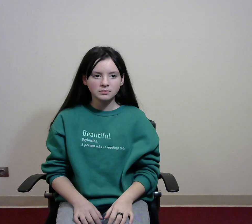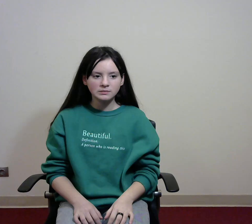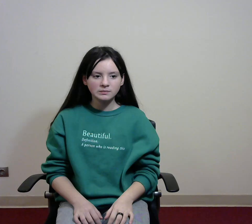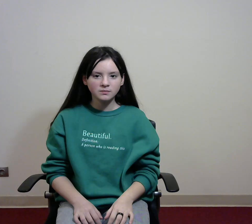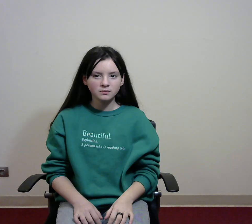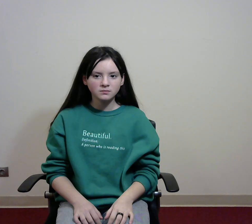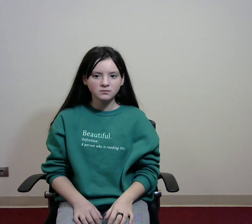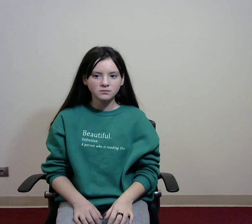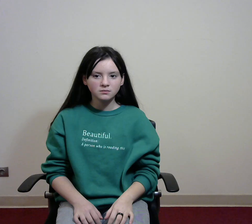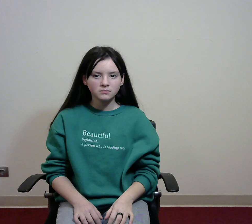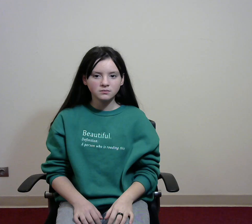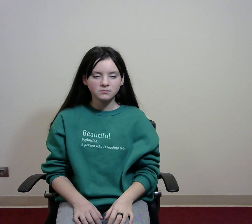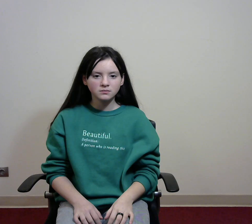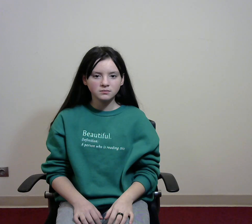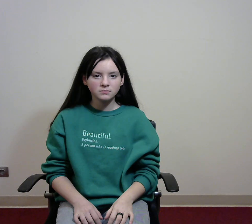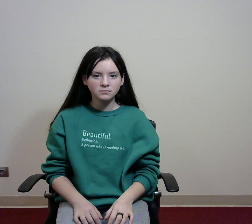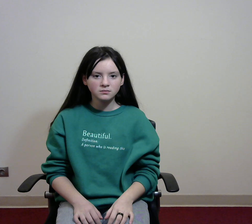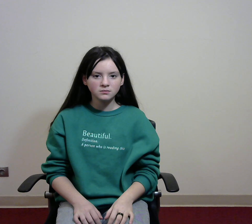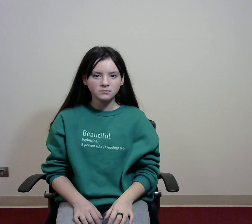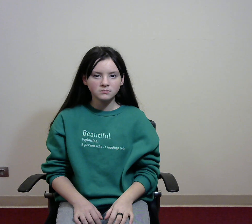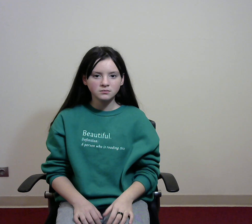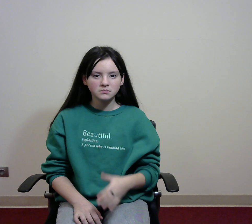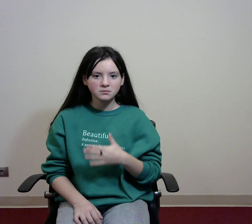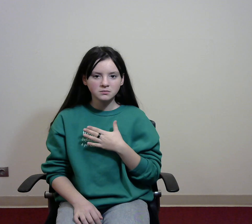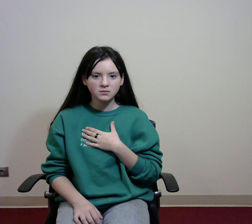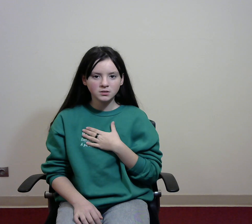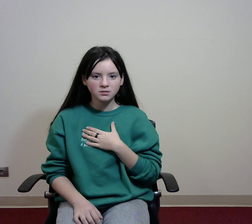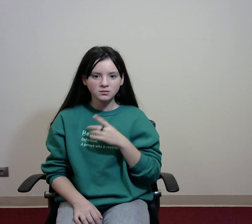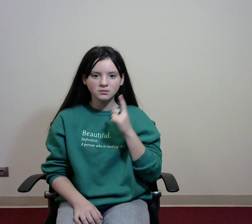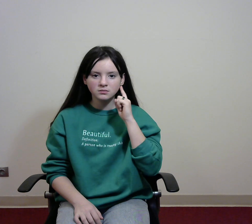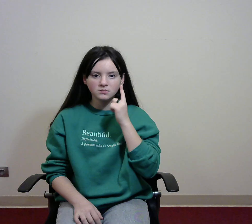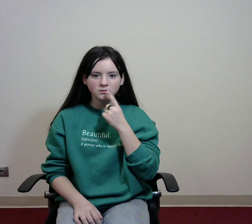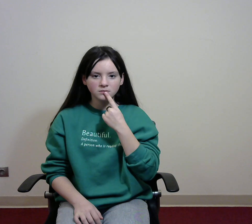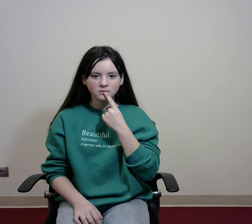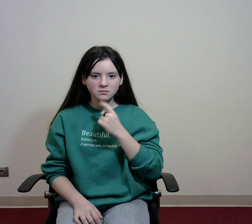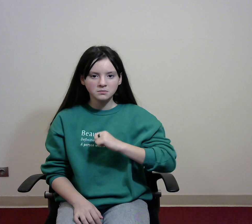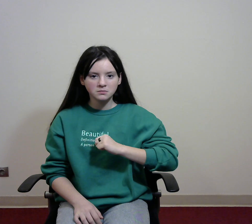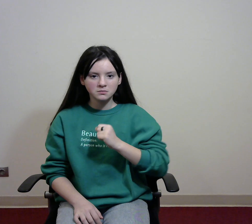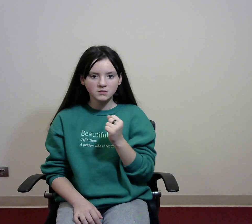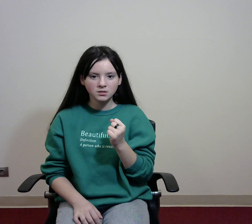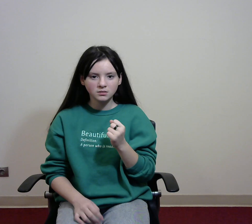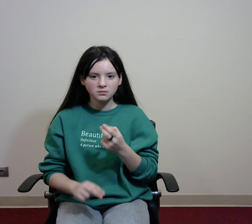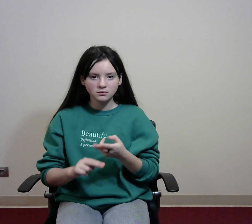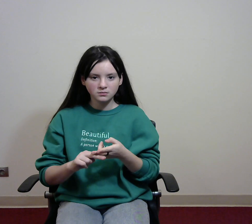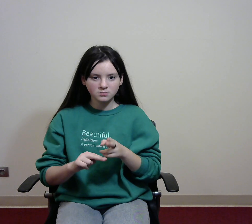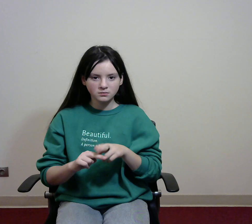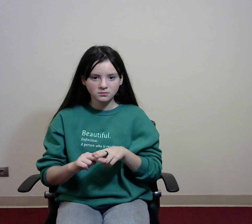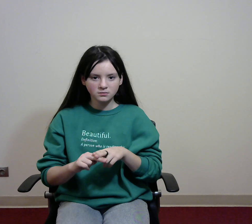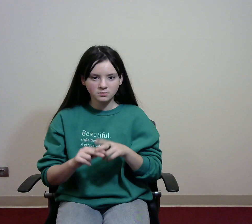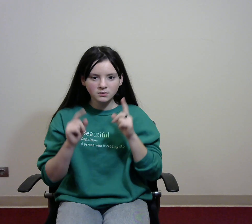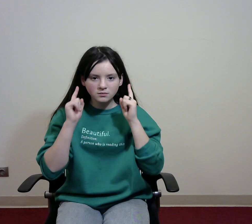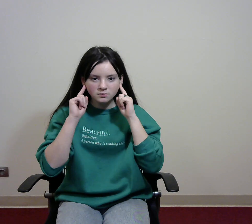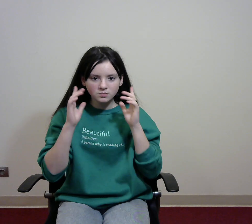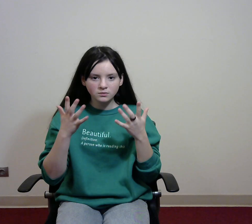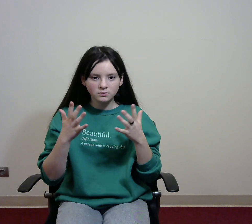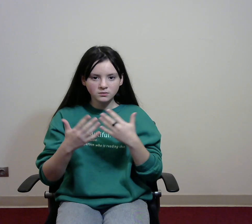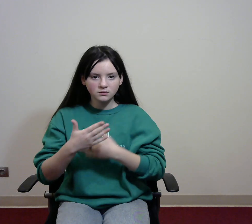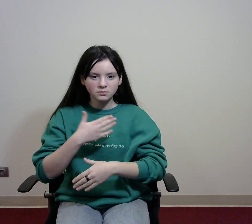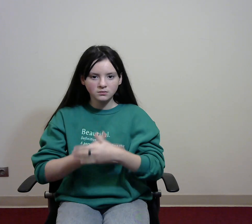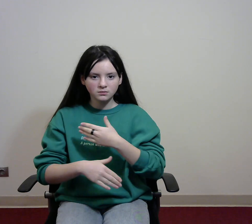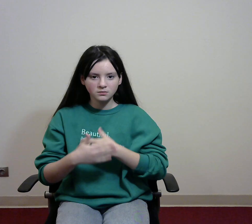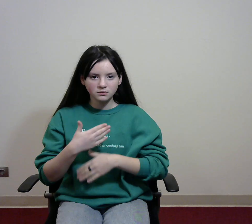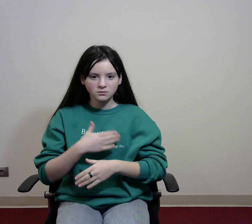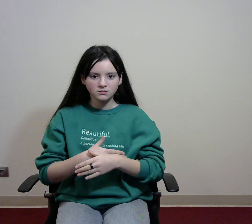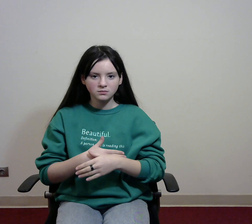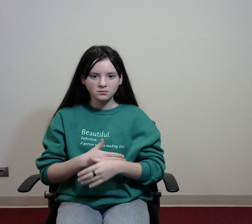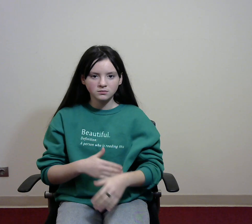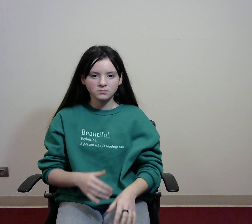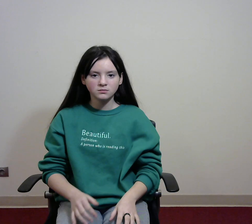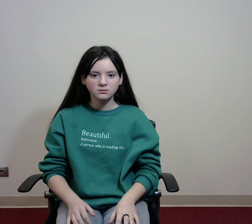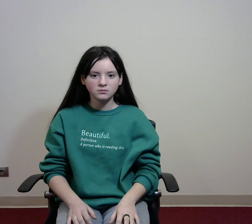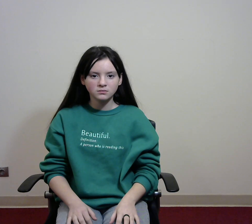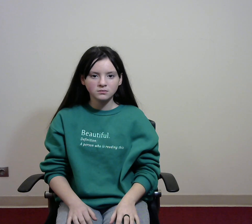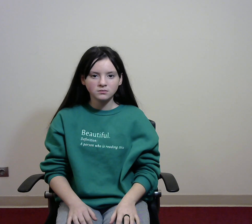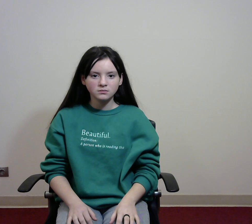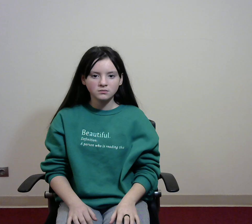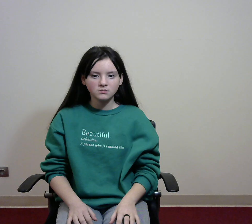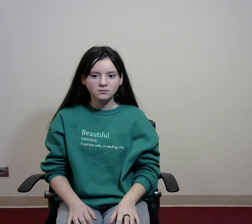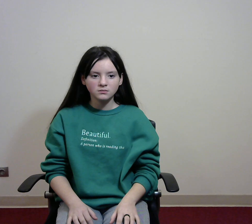Mənim eşitmə məhdudiyyətli dostlarım bu xəbərə sevinəcək